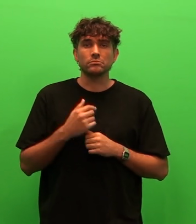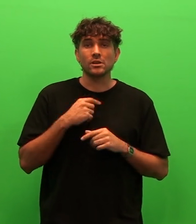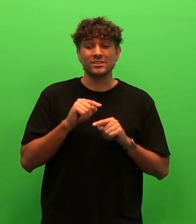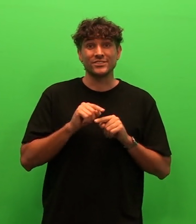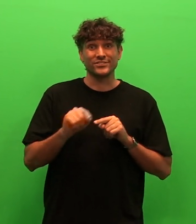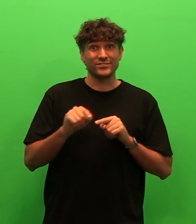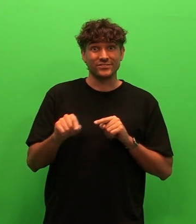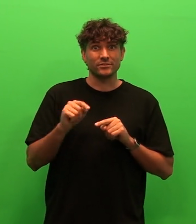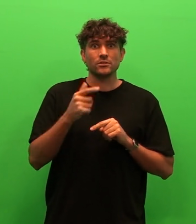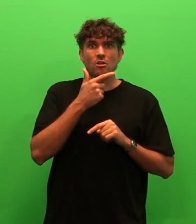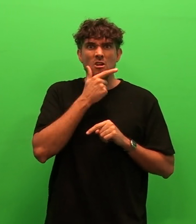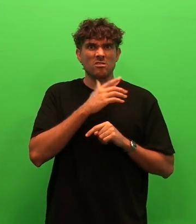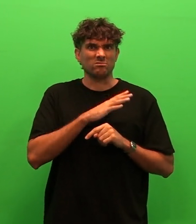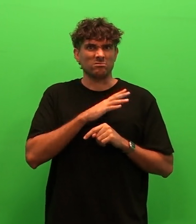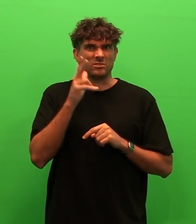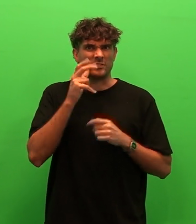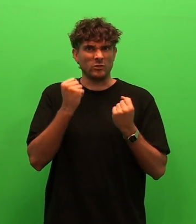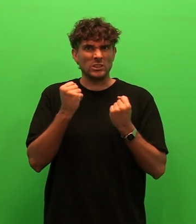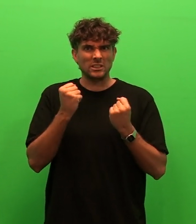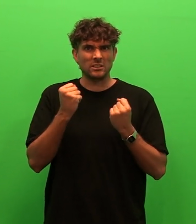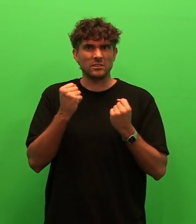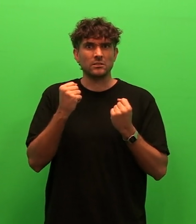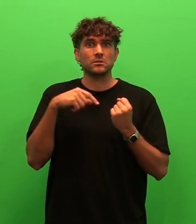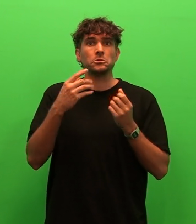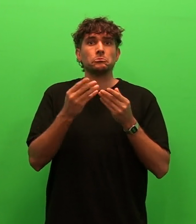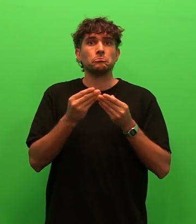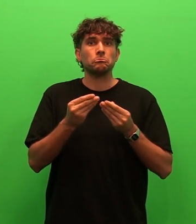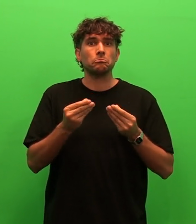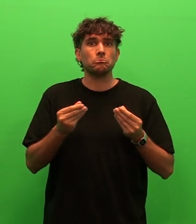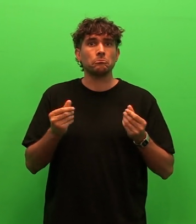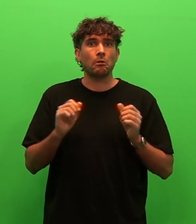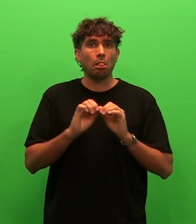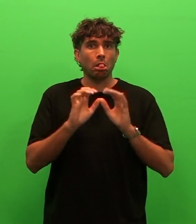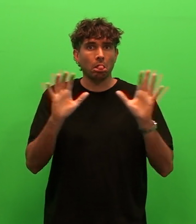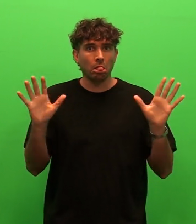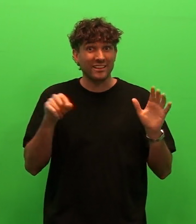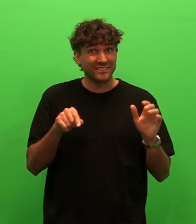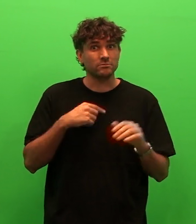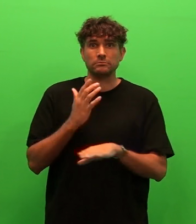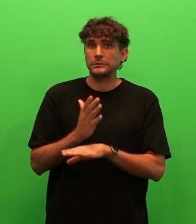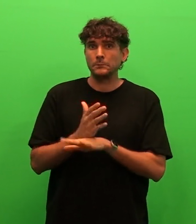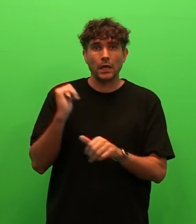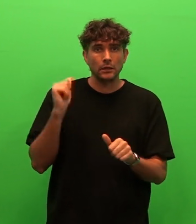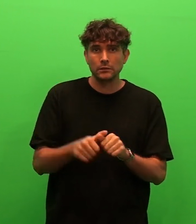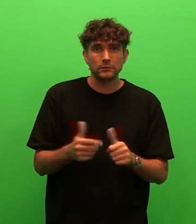Quan orino el líquid és de color groc fort, però després s'aclareix, sempre m'ha passat.